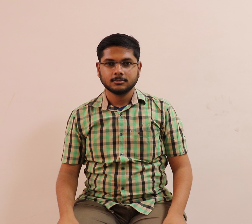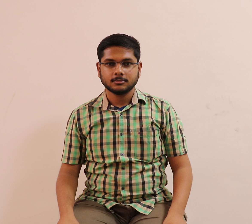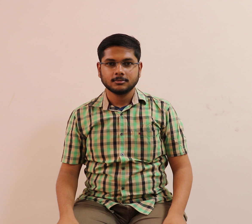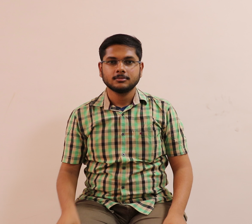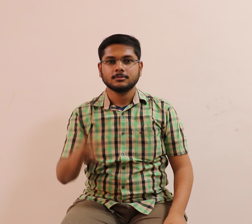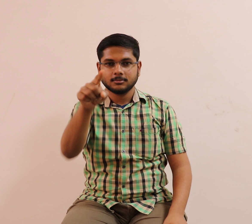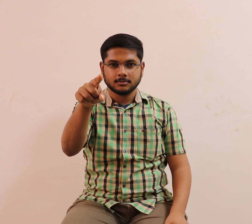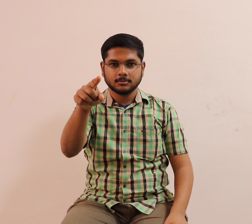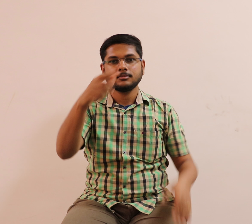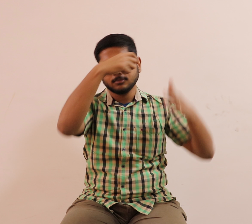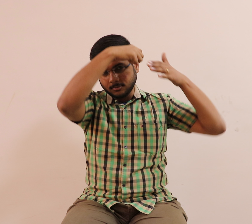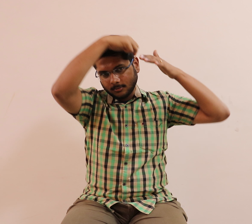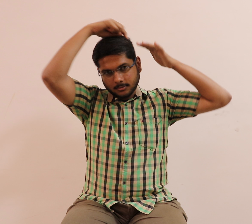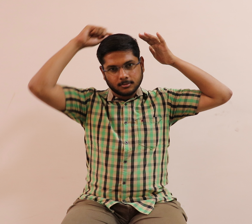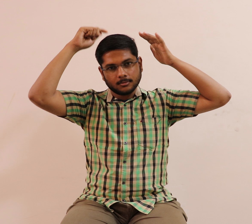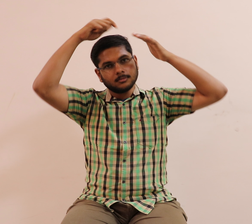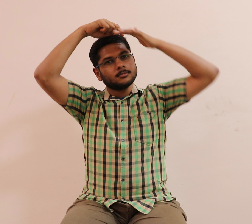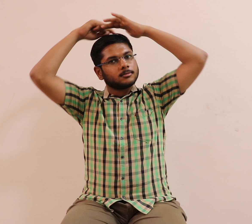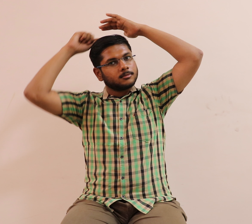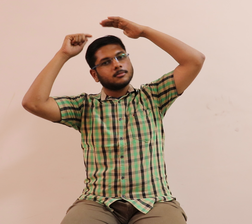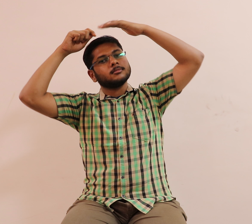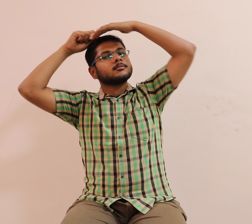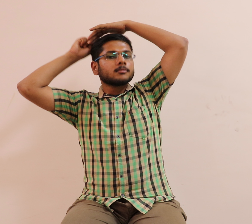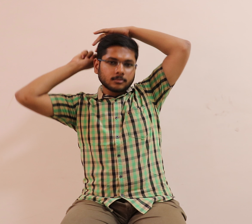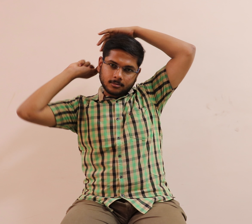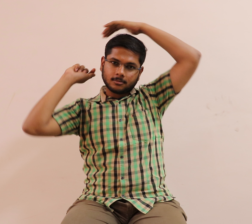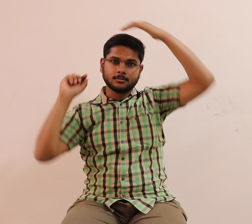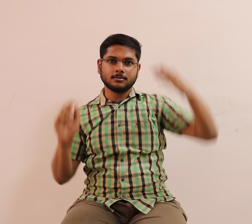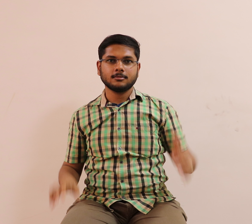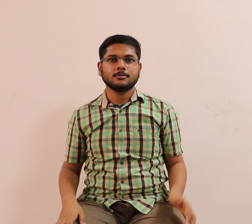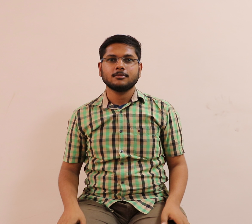comb your hair